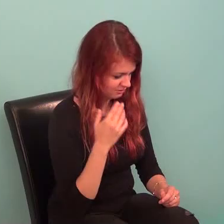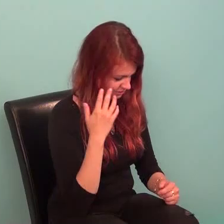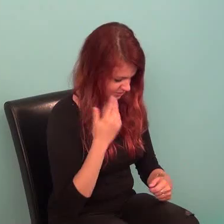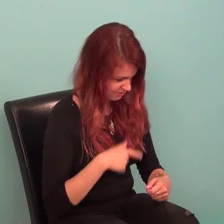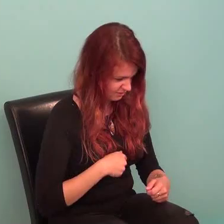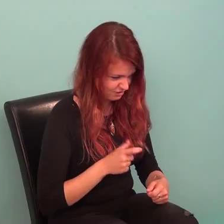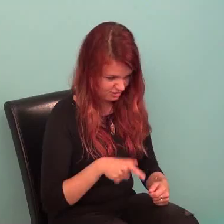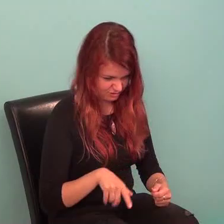"Co się dzieje?"